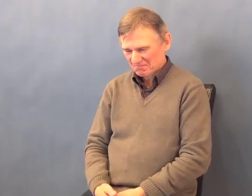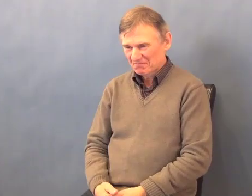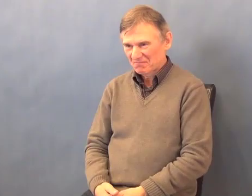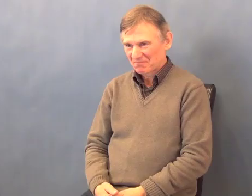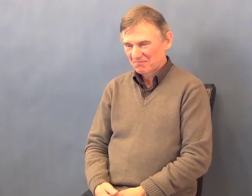Przekreślone?